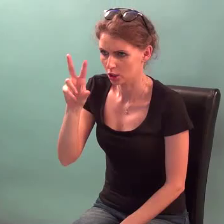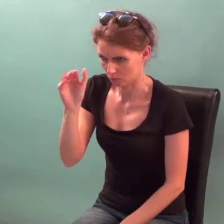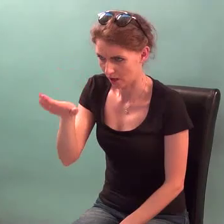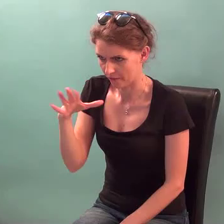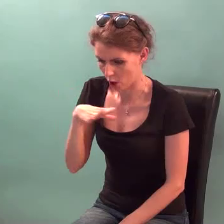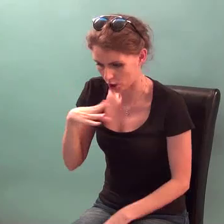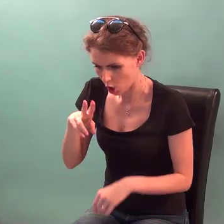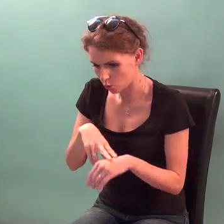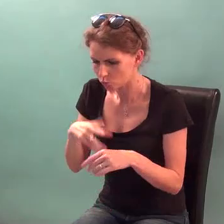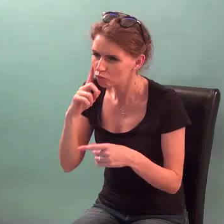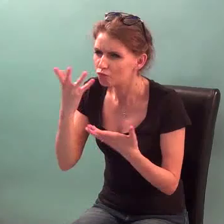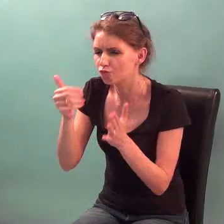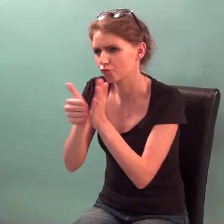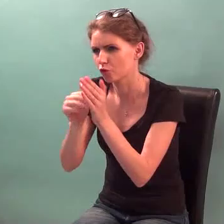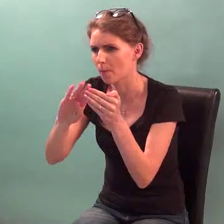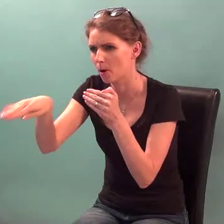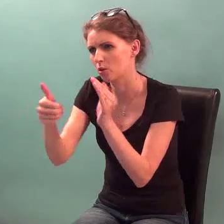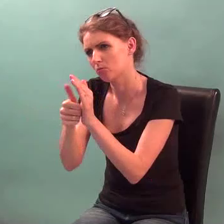Czy masz wolne mniej więcej po szesnastej?